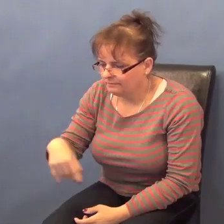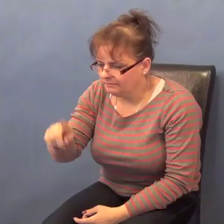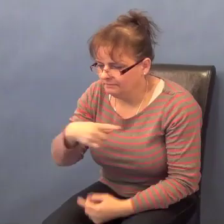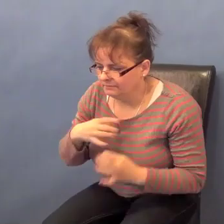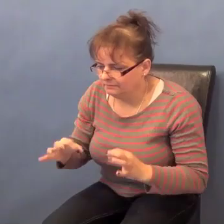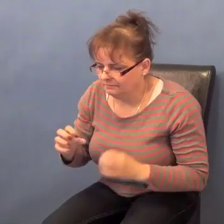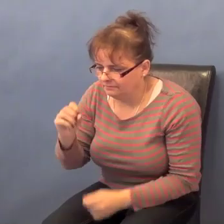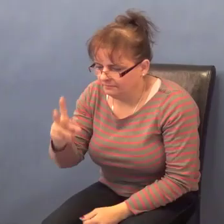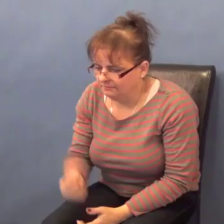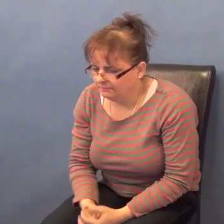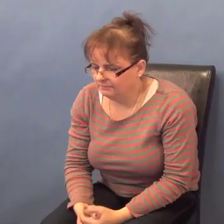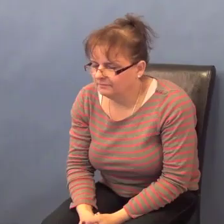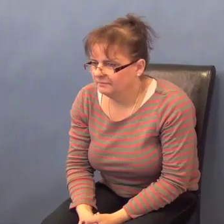Ty i ja dzisiaj, tak.